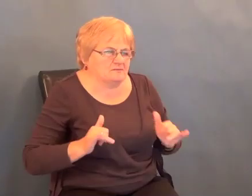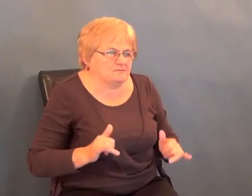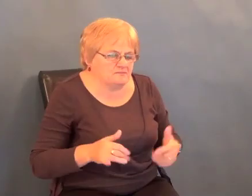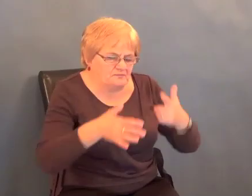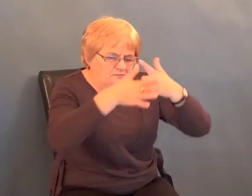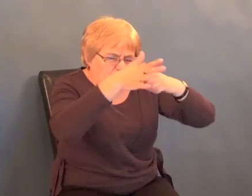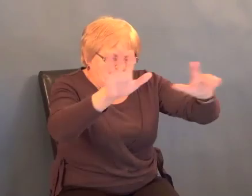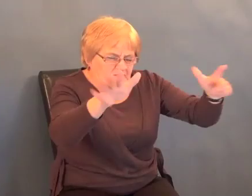Dwudziestego siódmego.